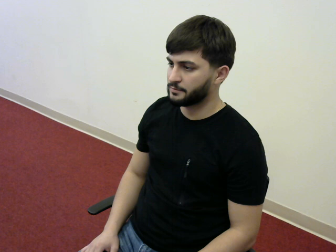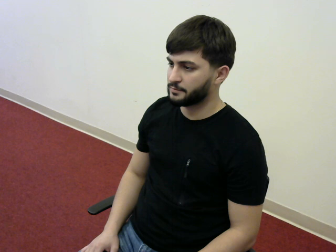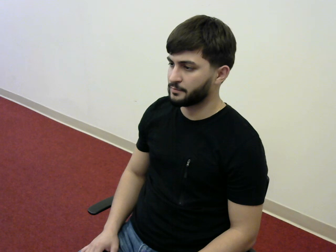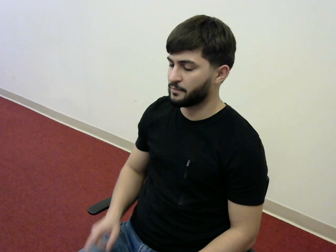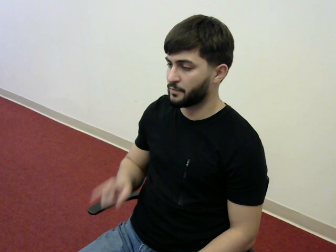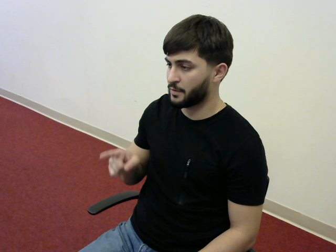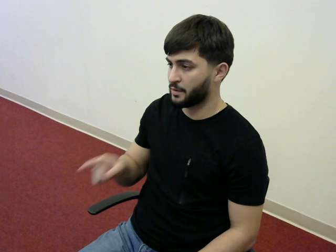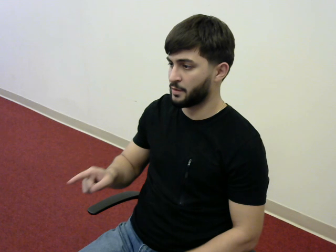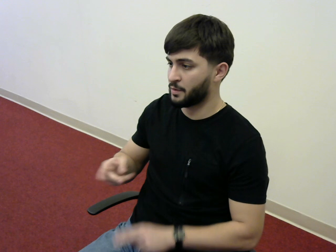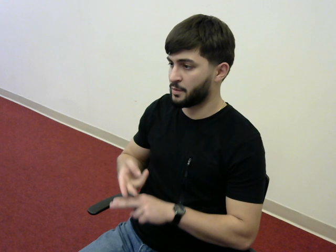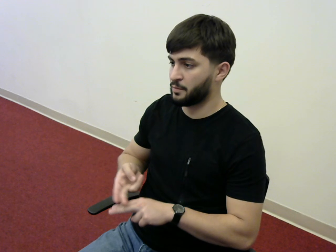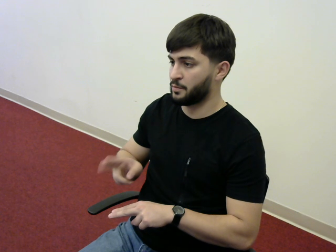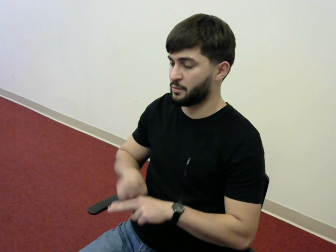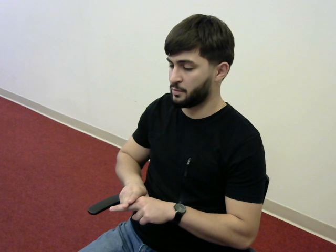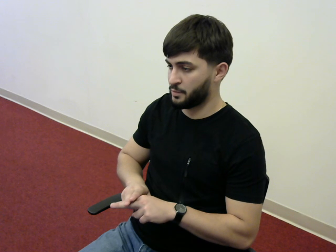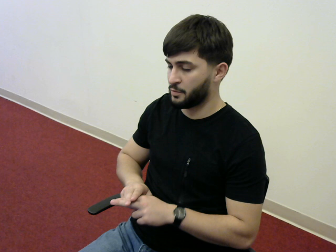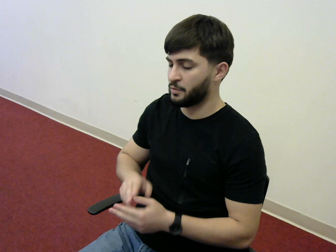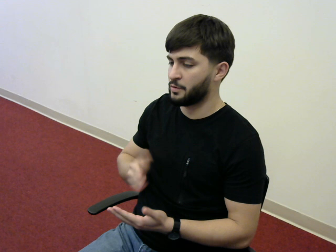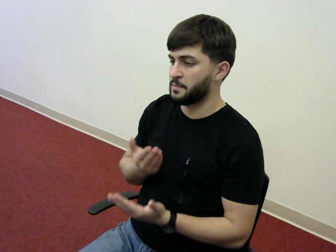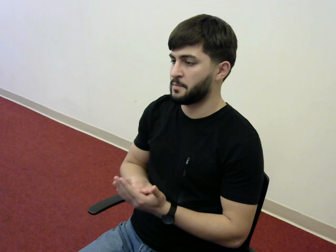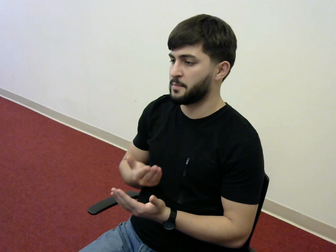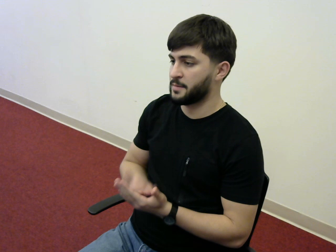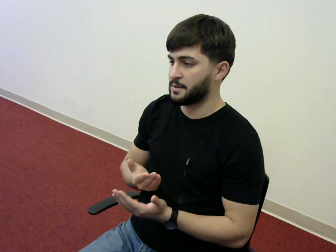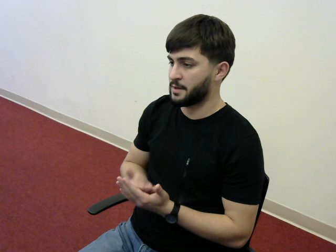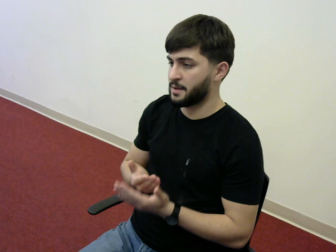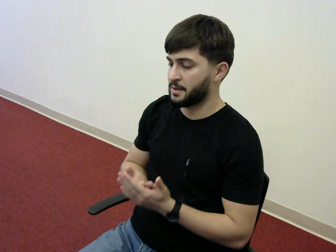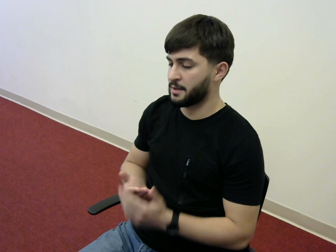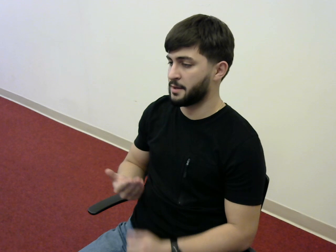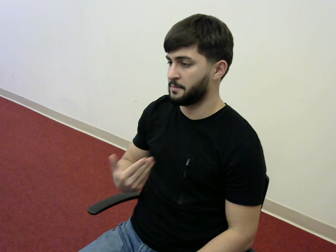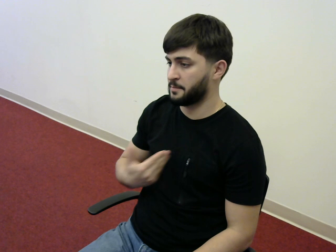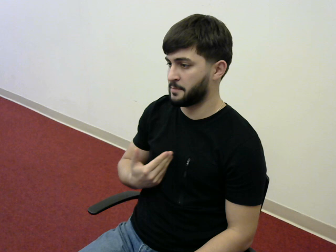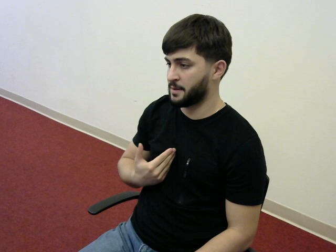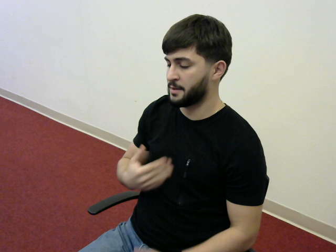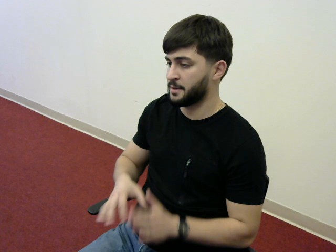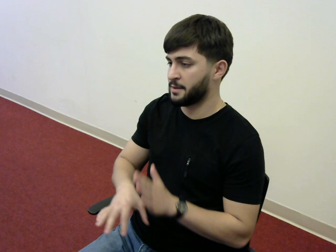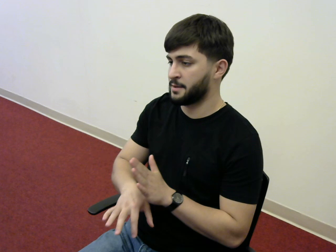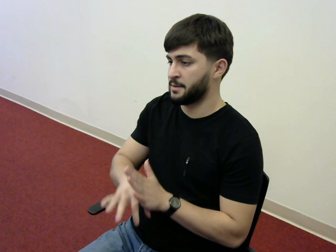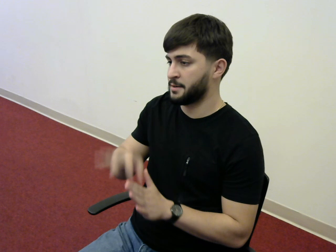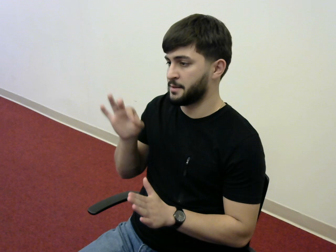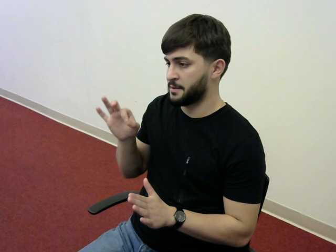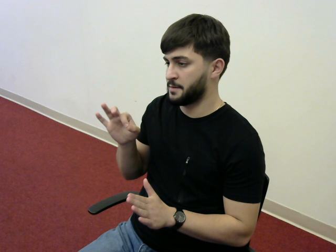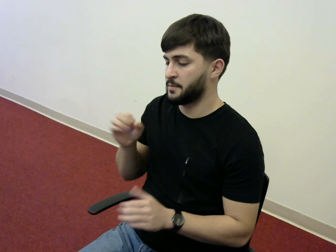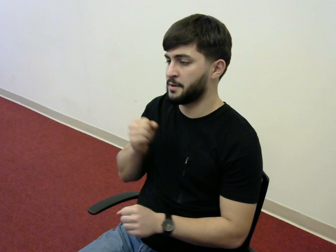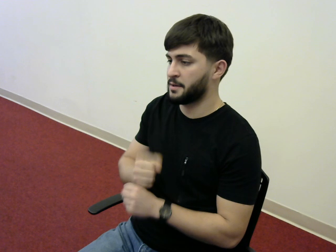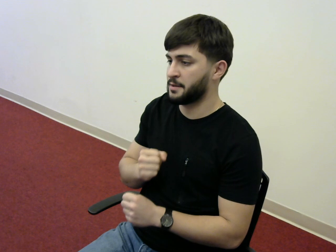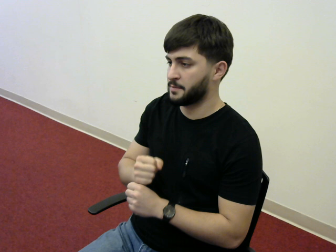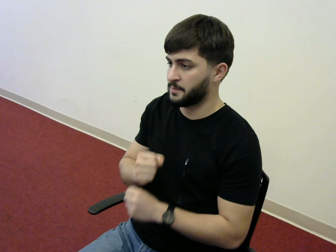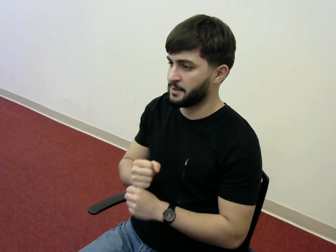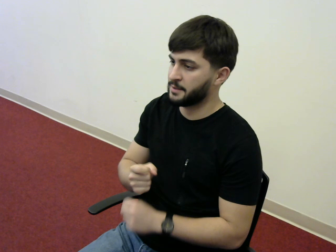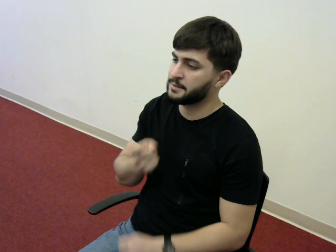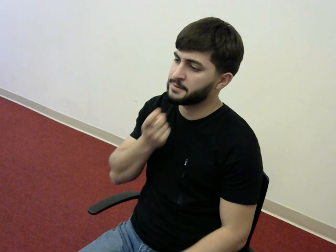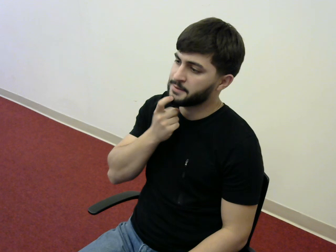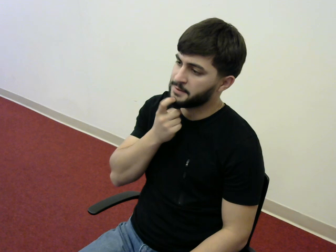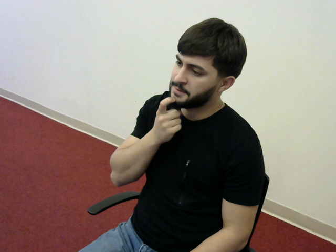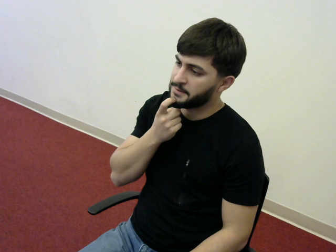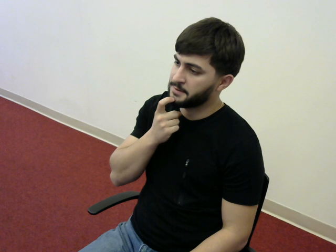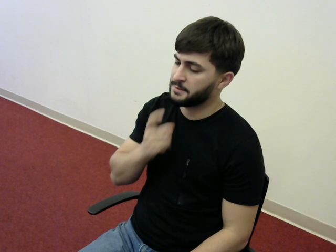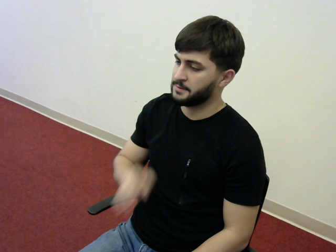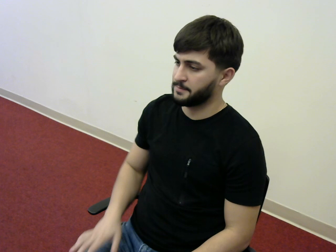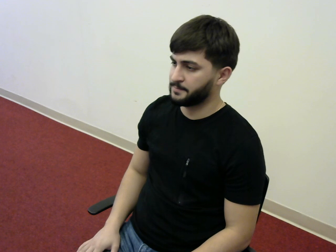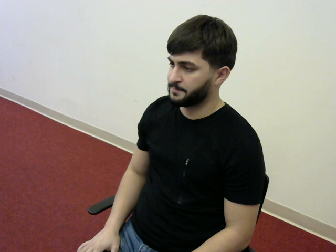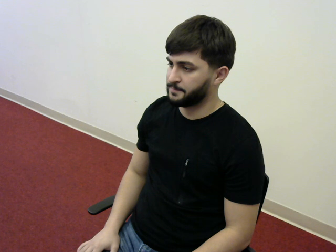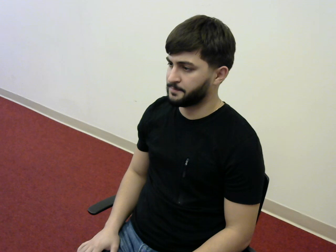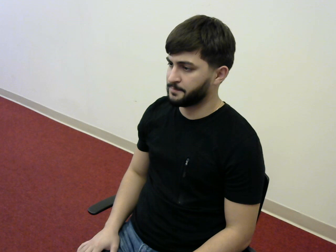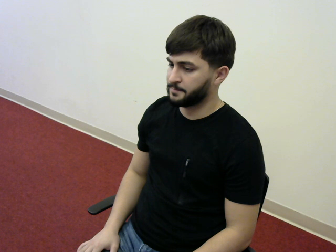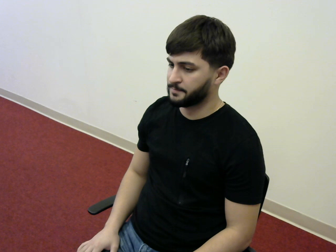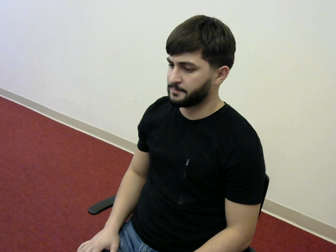Bu məsələdə mənə seçim etmək çətindir